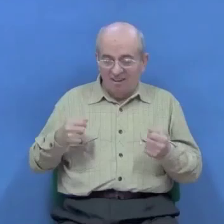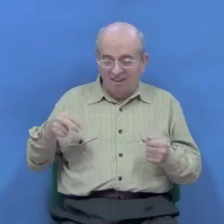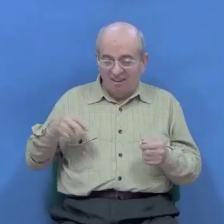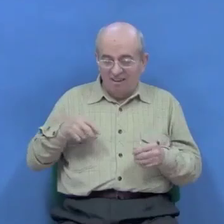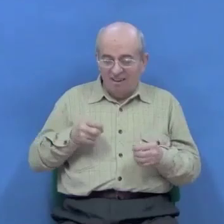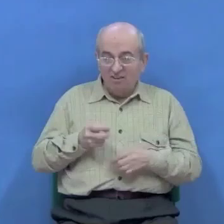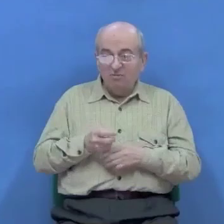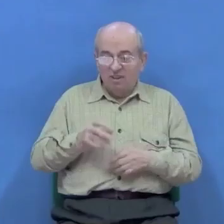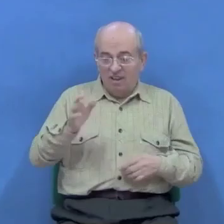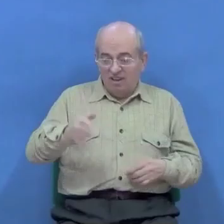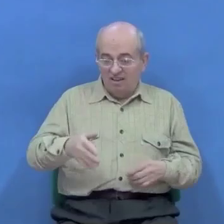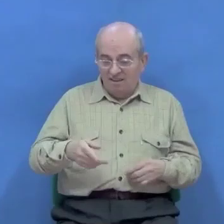Szybko idzie przed samochodem.